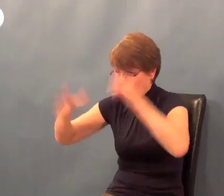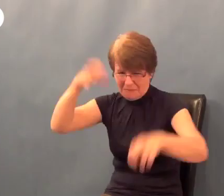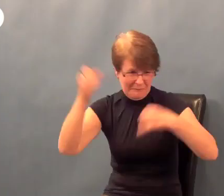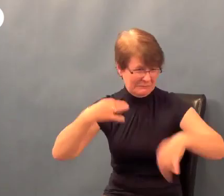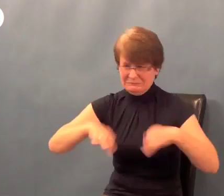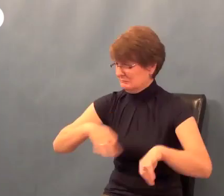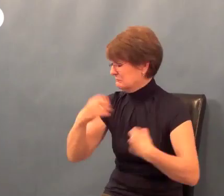Denerwował się, płakał.